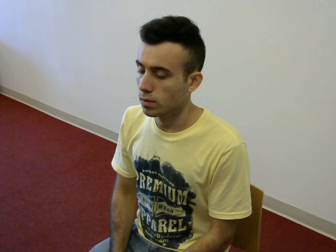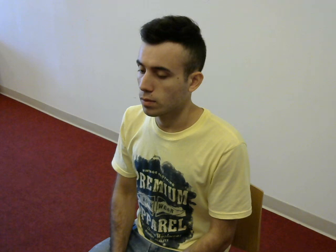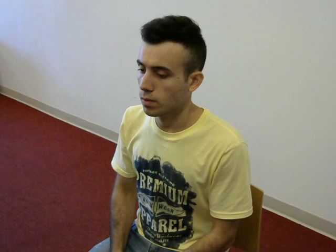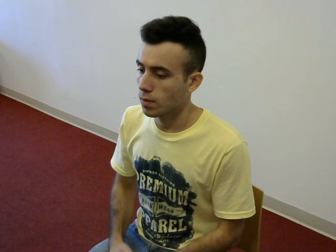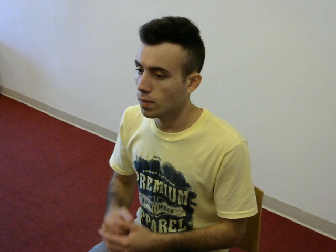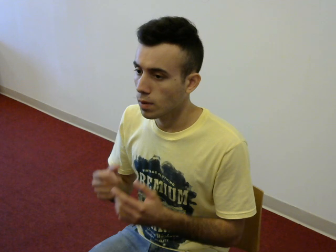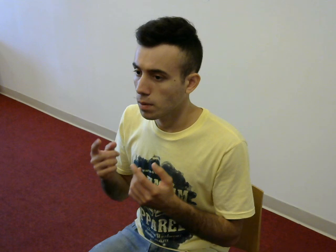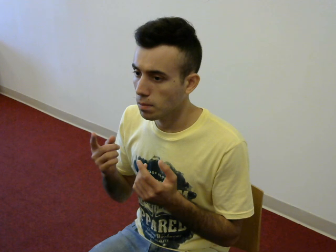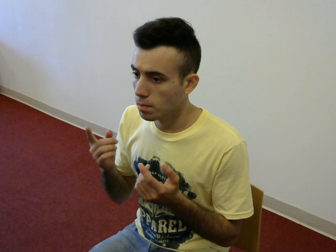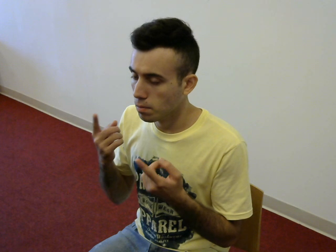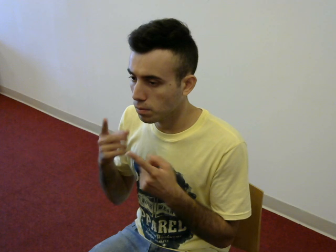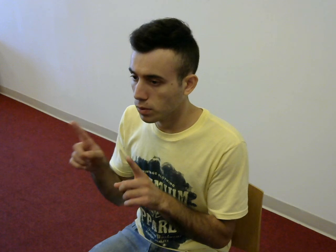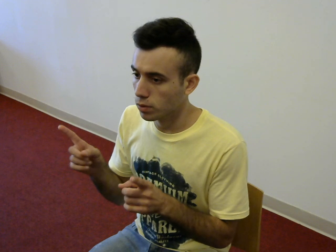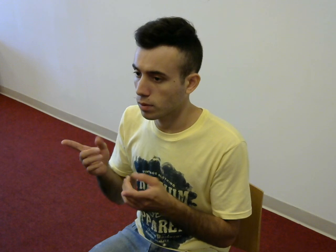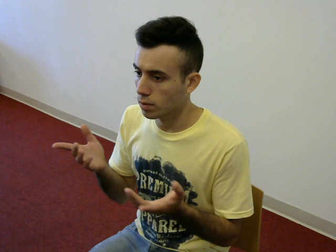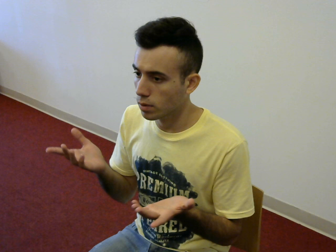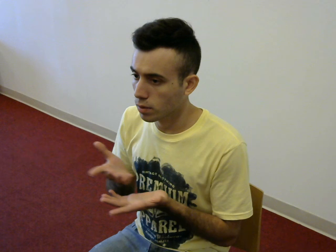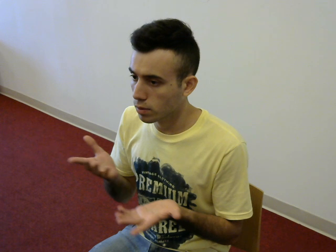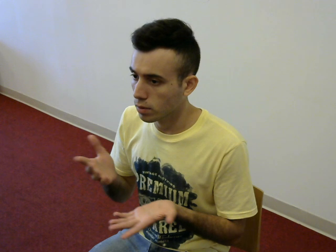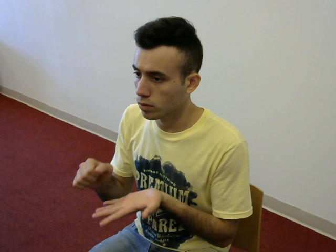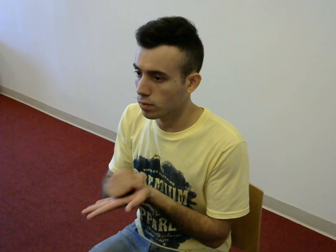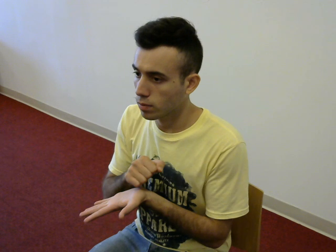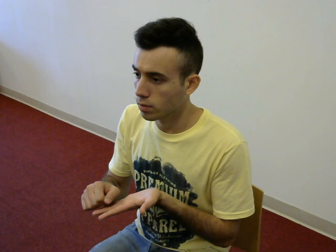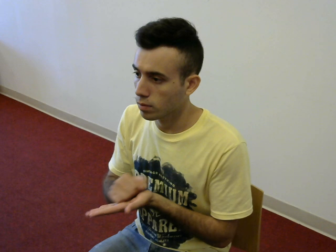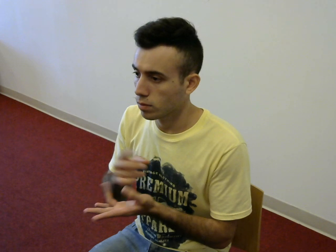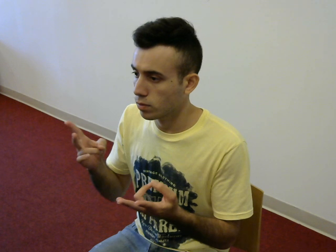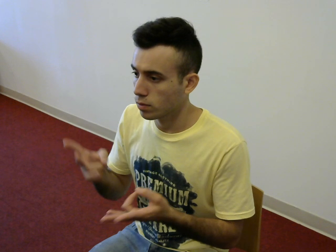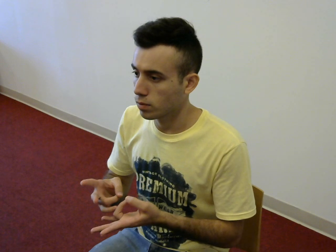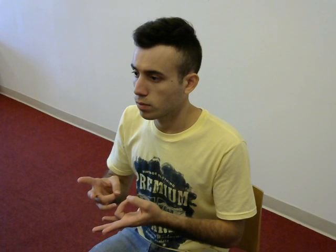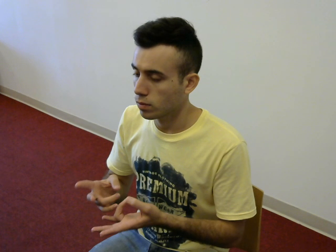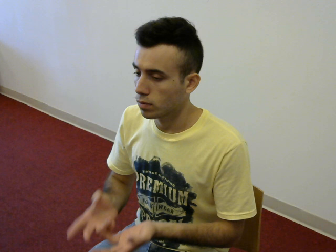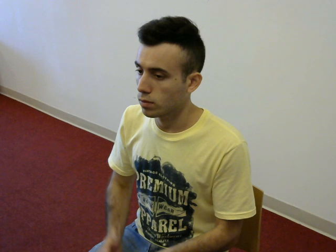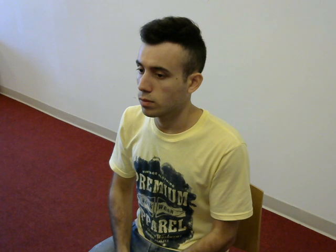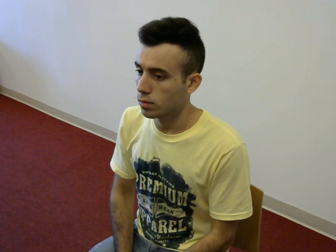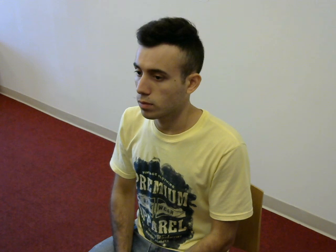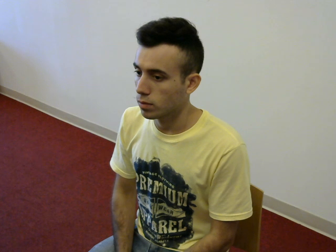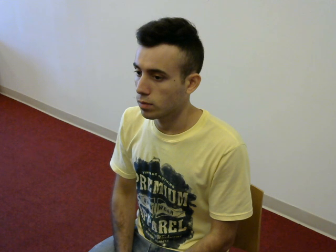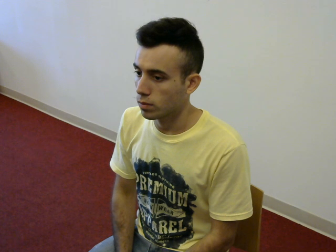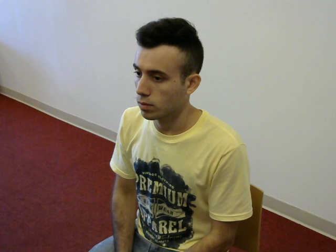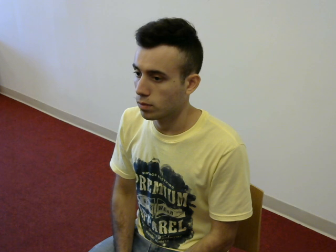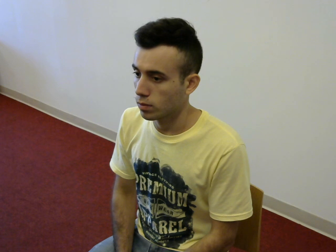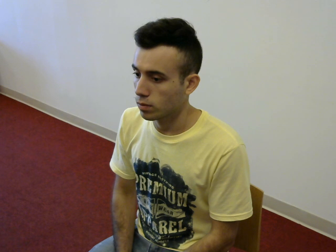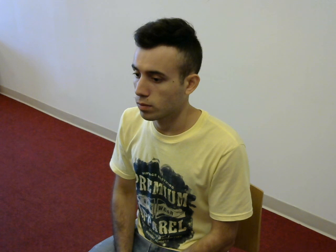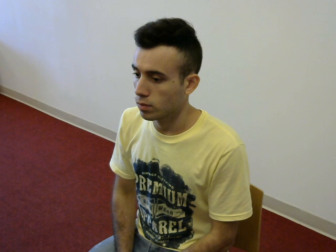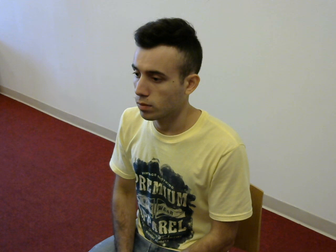Başqa hansı sənədlər lazımdır?